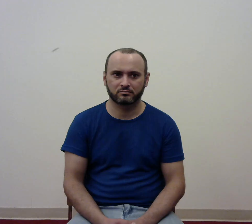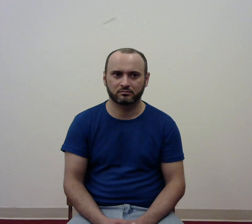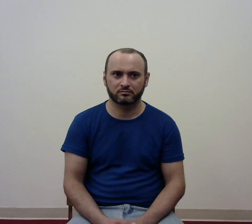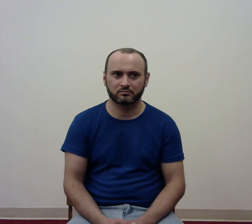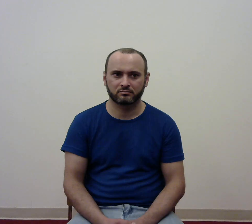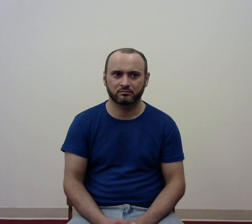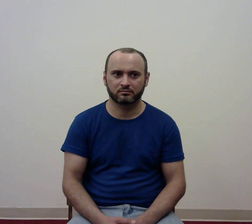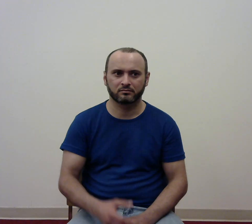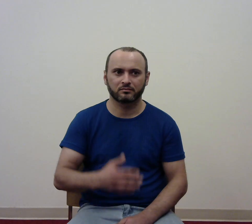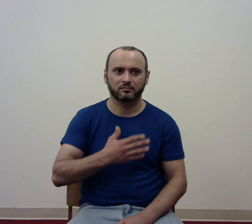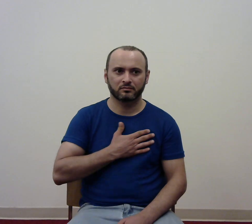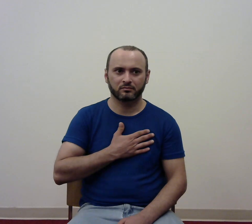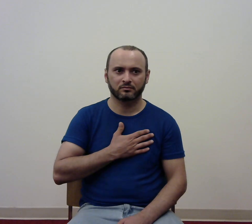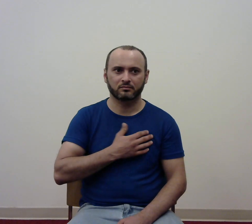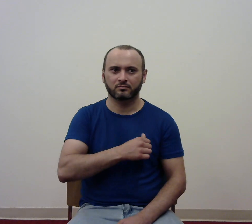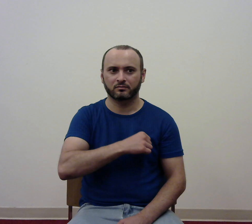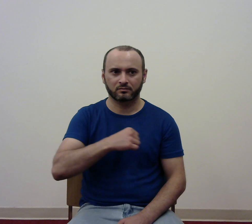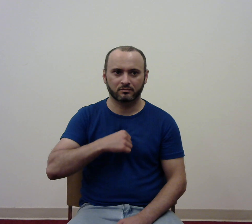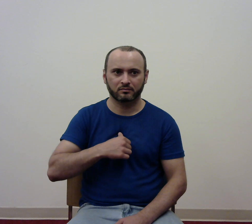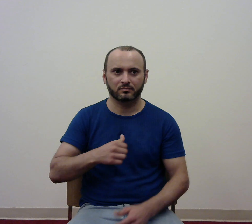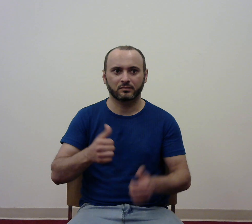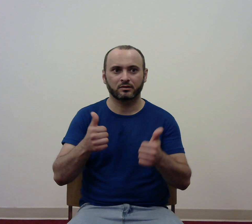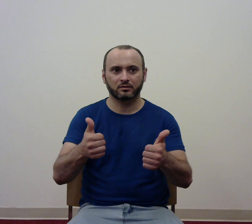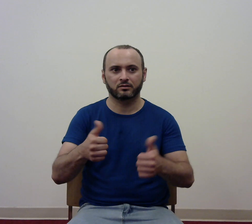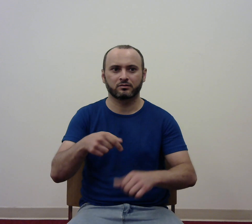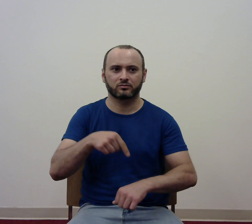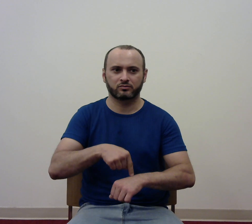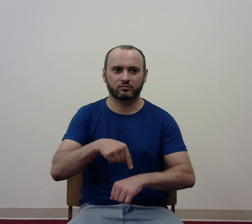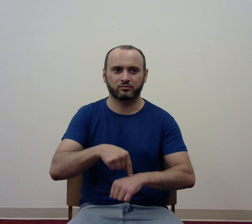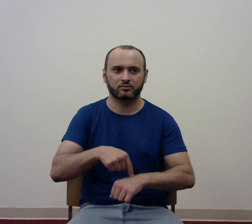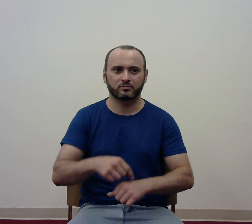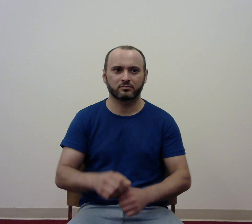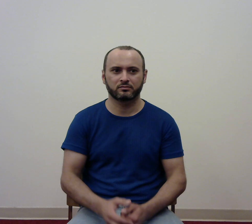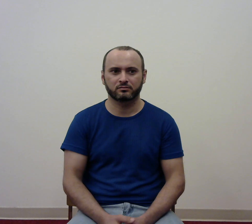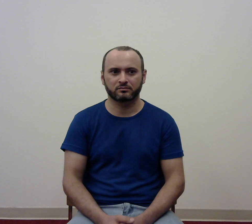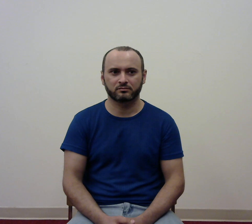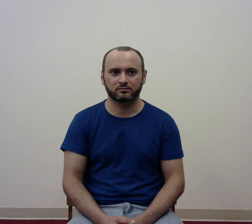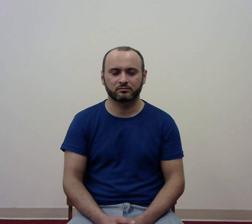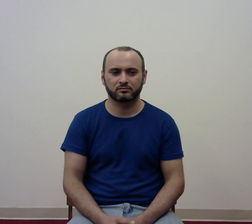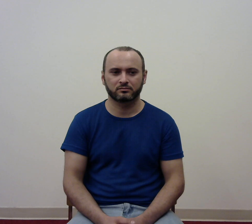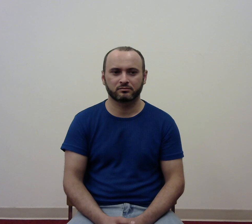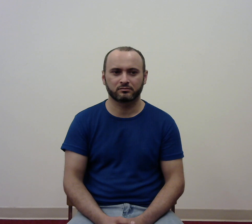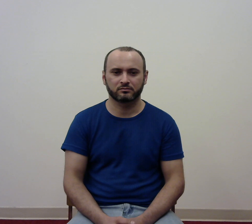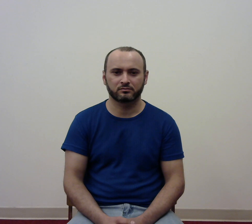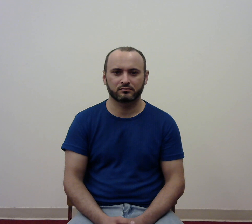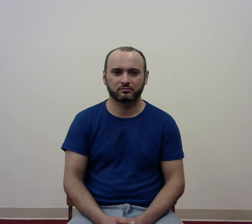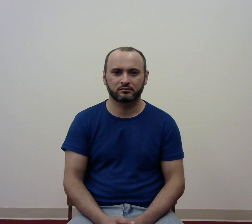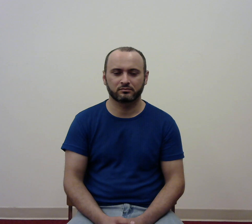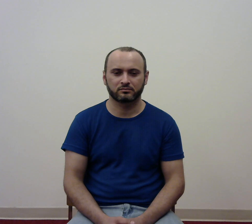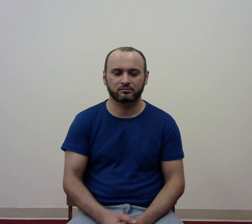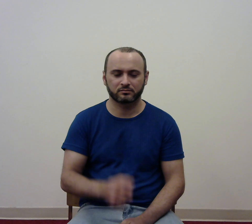Mən özümü yaxşı hiss edirəm